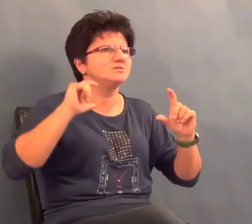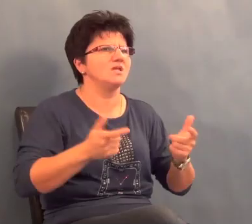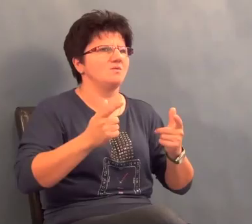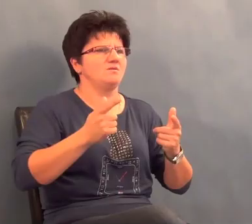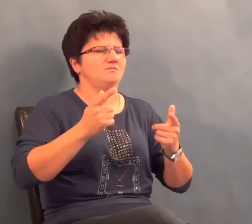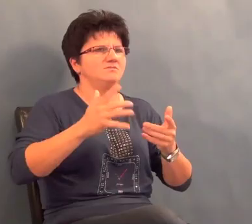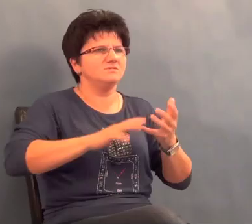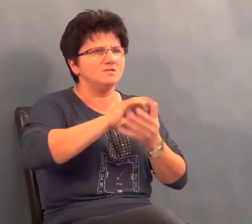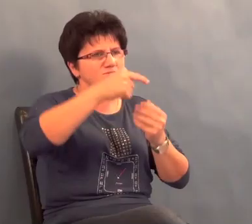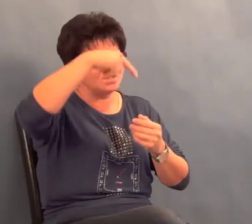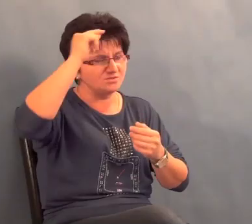Są wystraszeni, straż przyjeżdża.